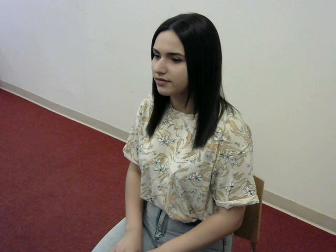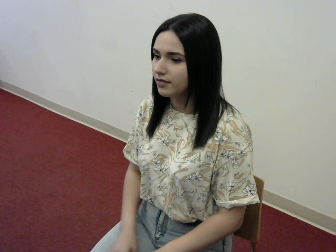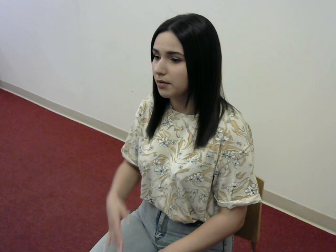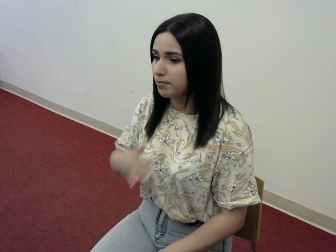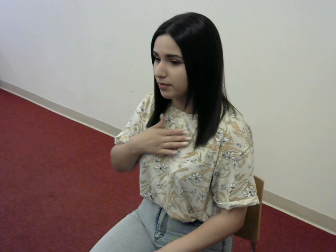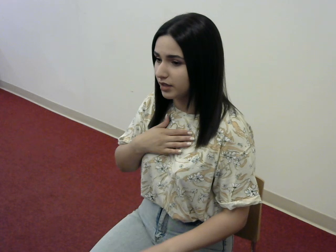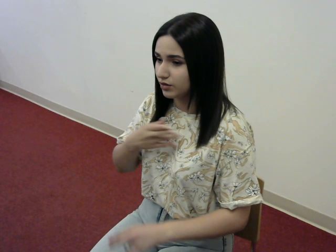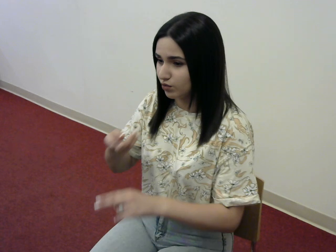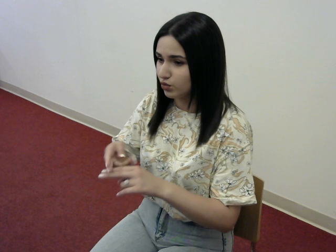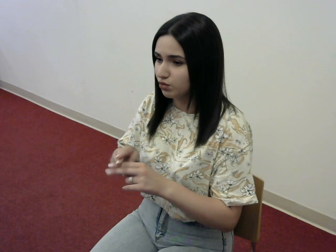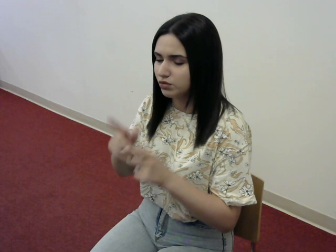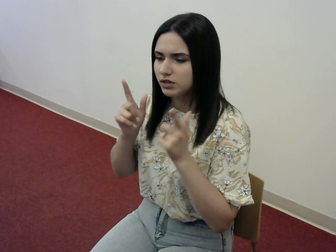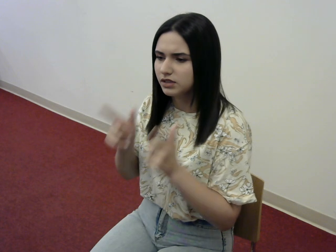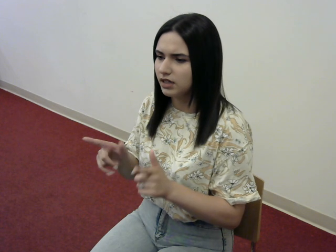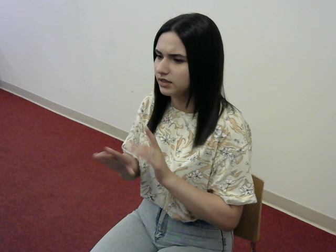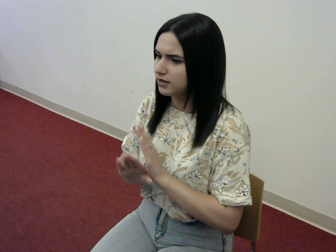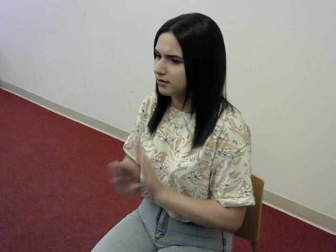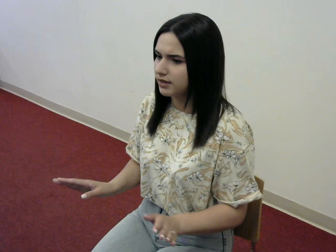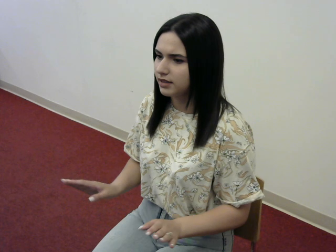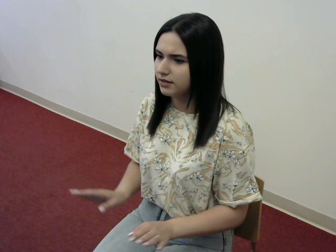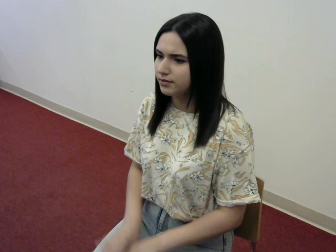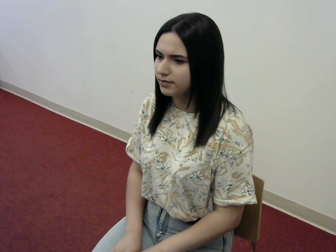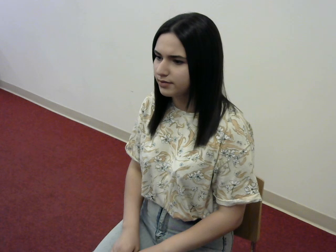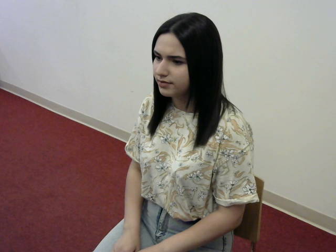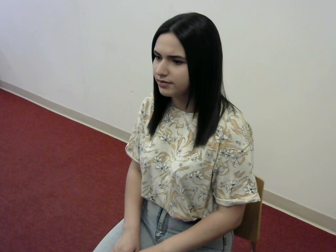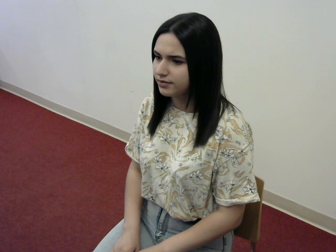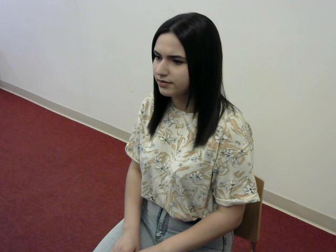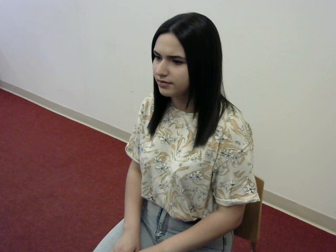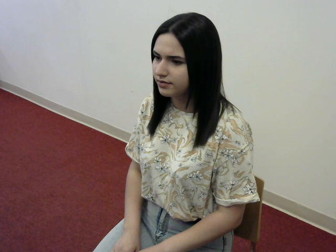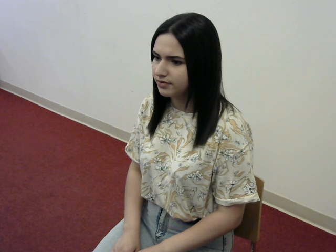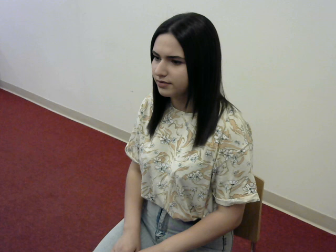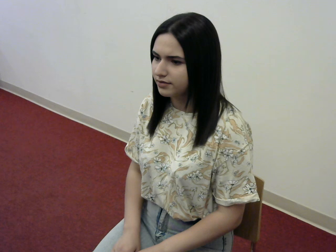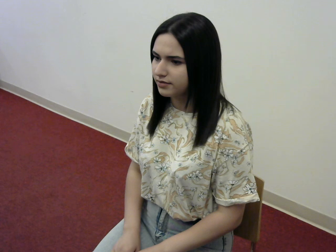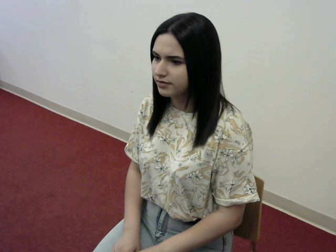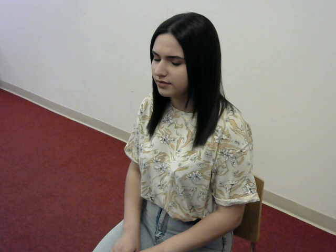Mən bununla razı deyiləm